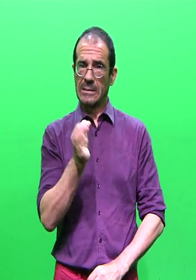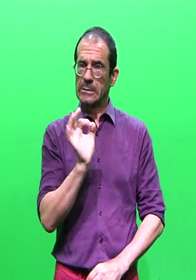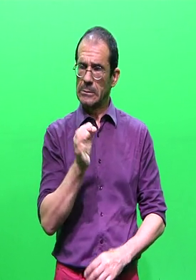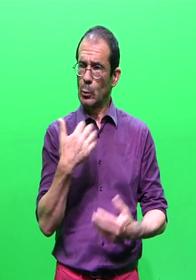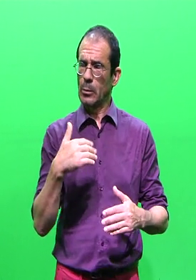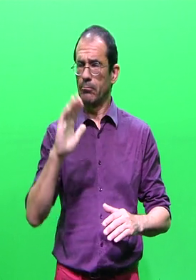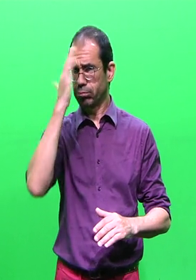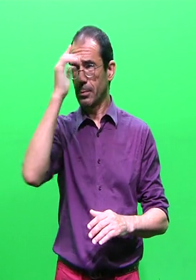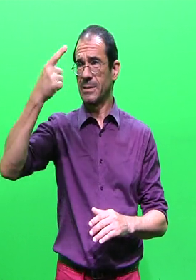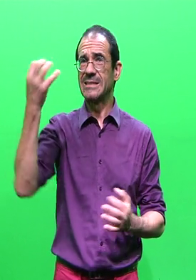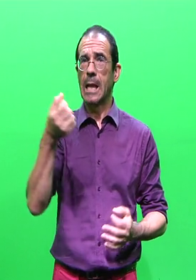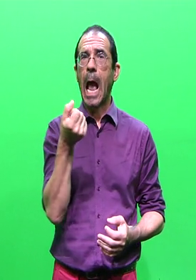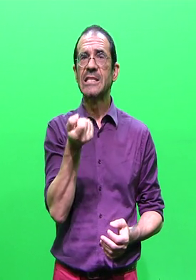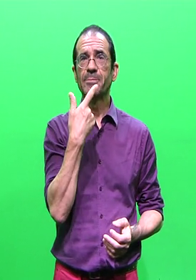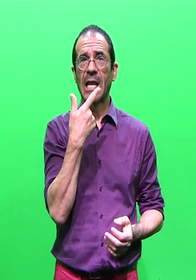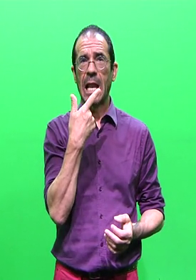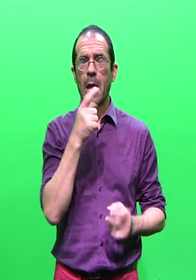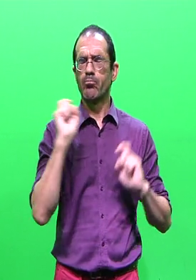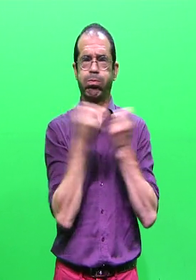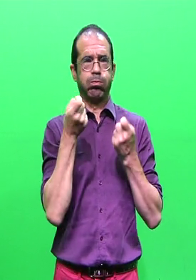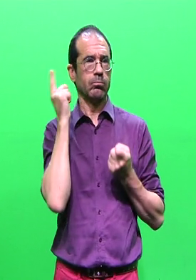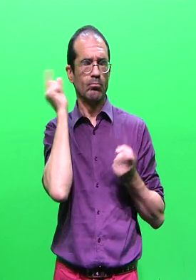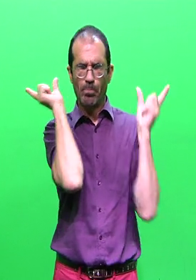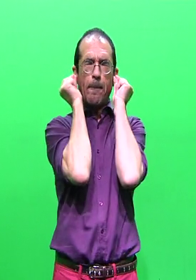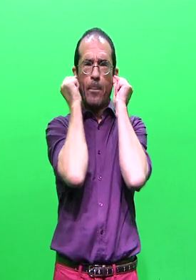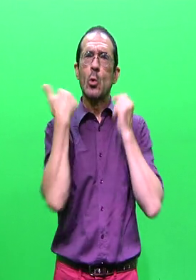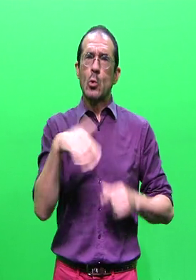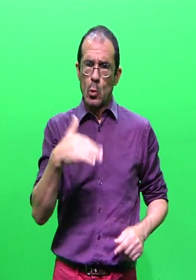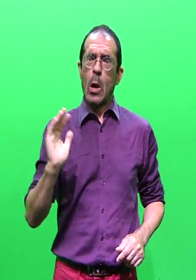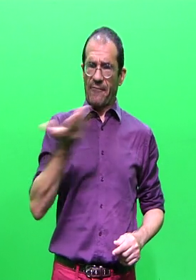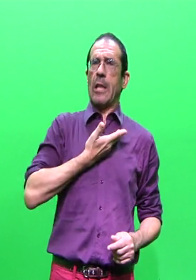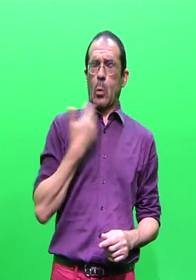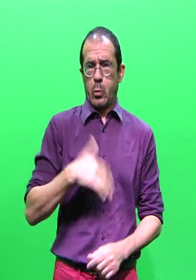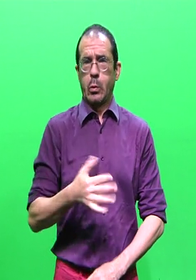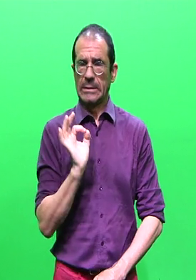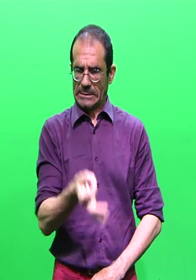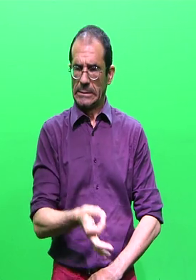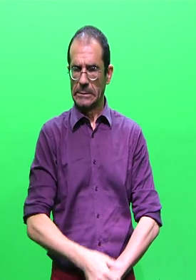Sí, tinc al·lèrgia a l'aspirina, em va deixar sord, em va afectar molt.